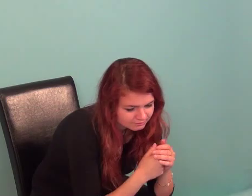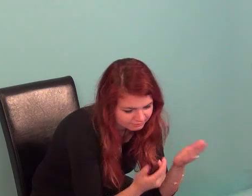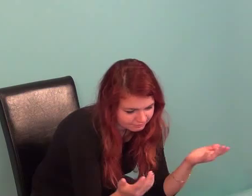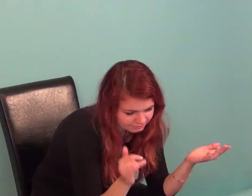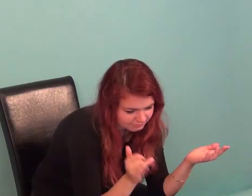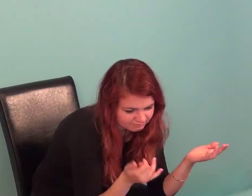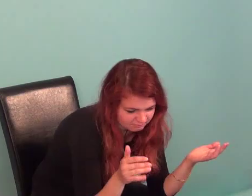Niestety, nie mogę.